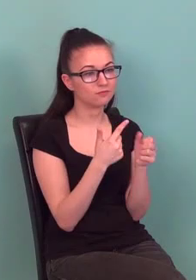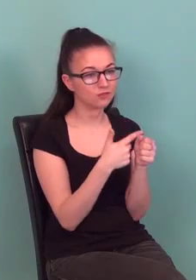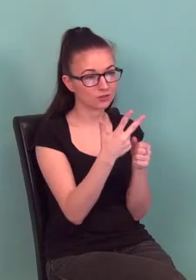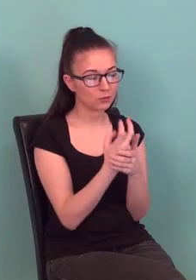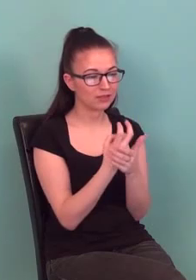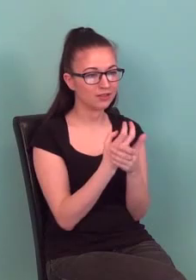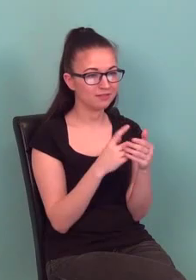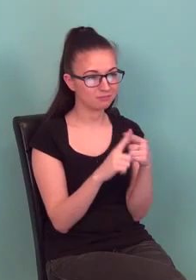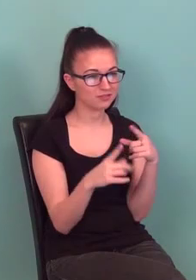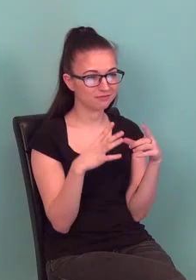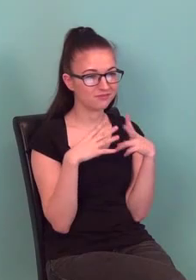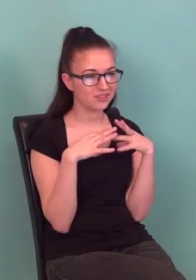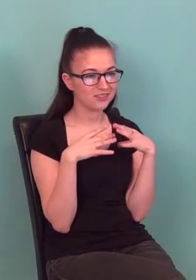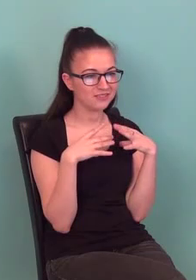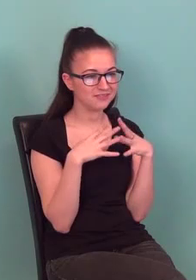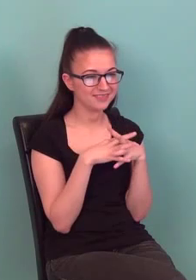Dwudziestego trzeciego lutego po... jestem wolna.